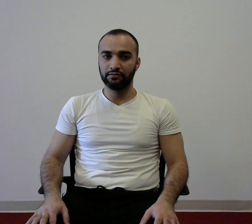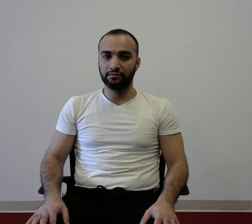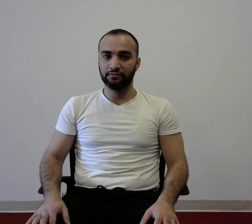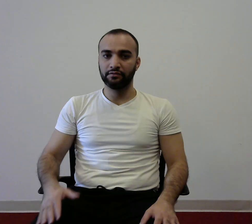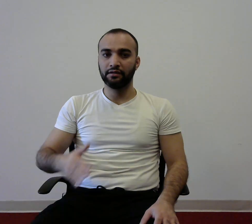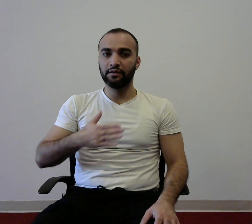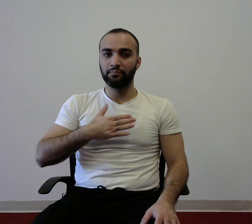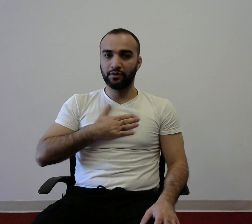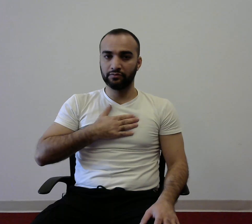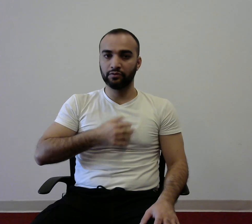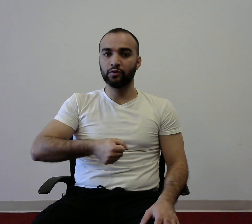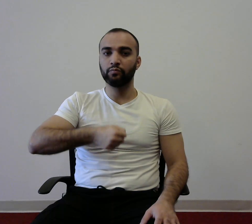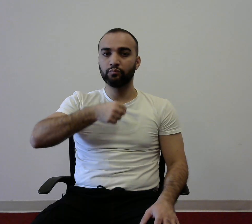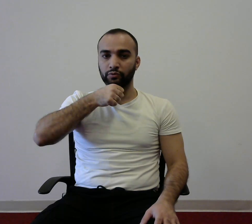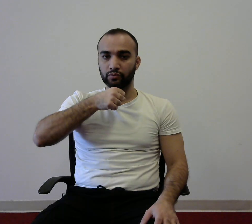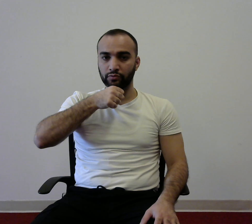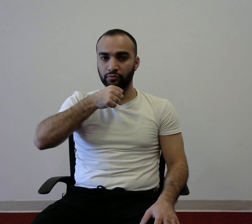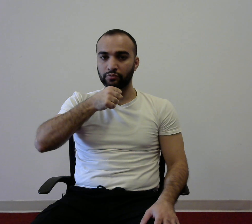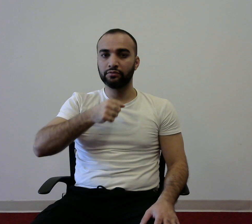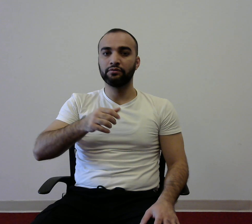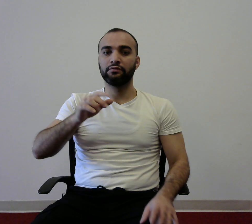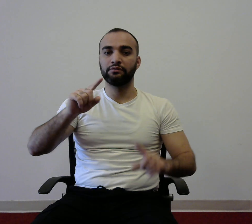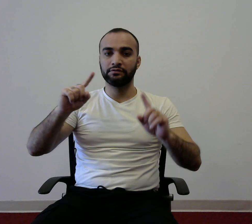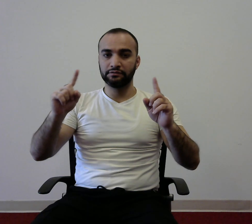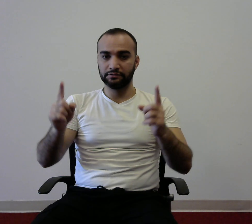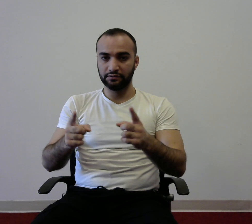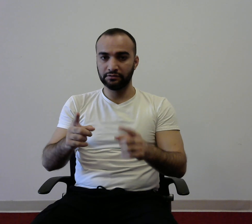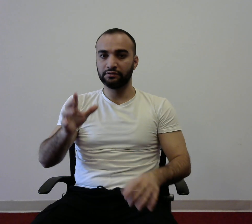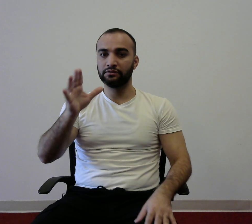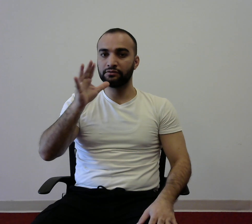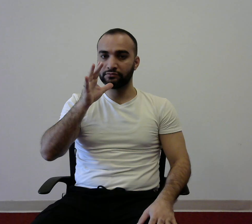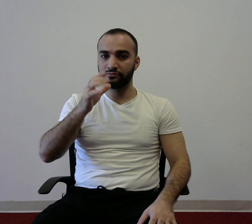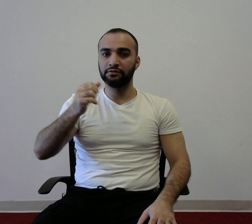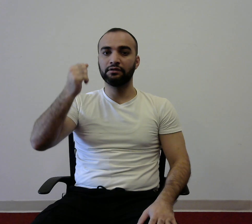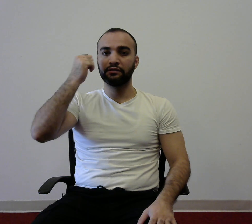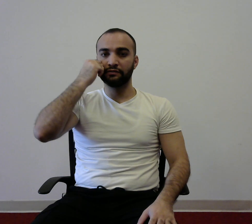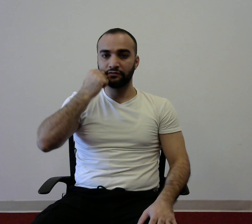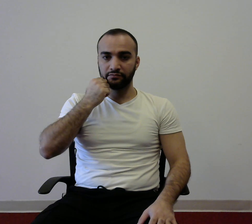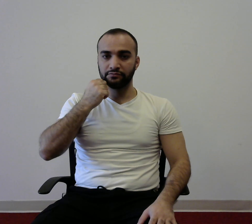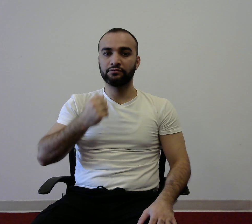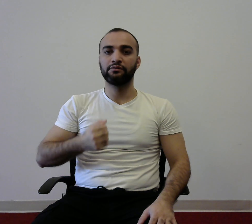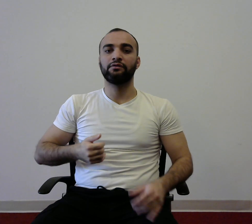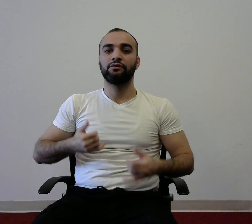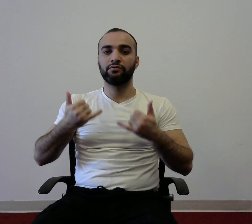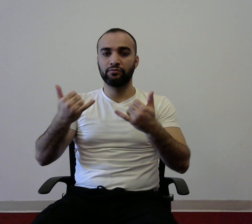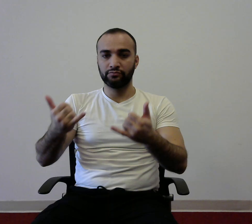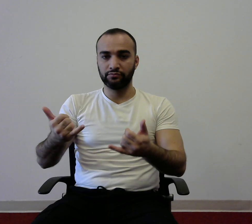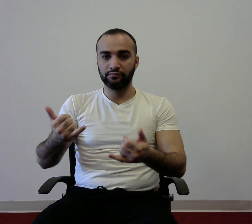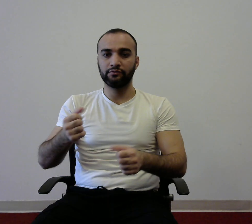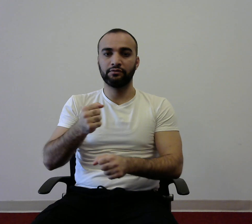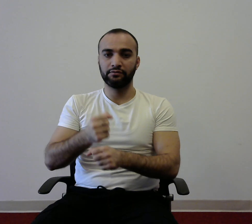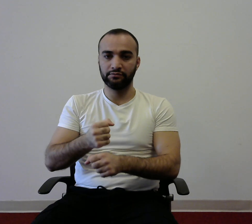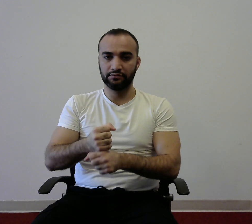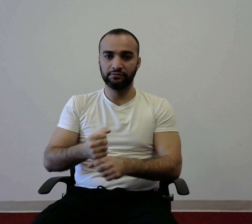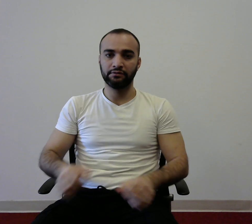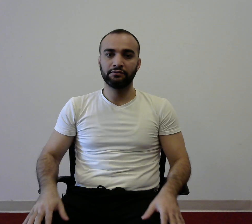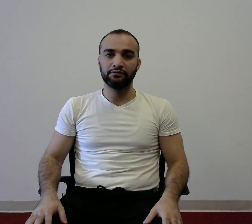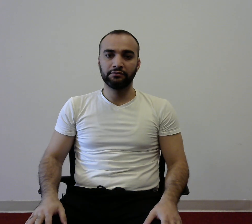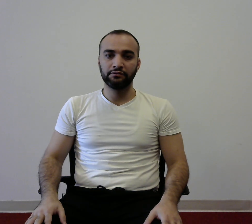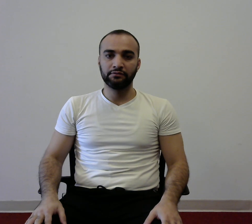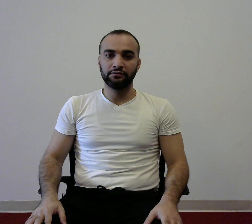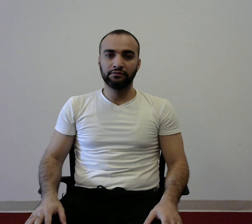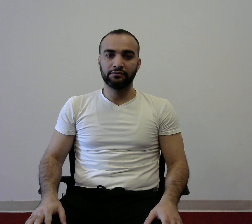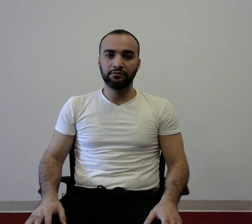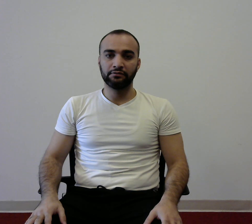Mən böyüklərə (yaşlılara) hörmət edirəm